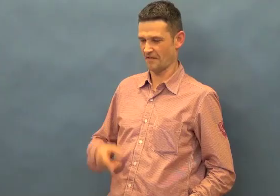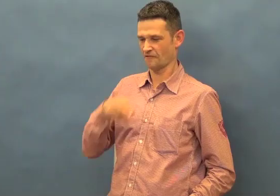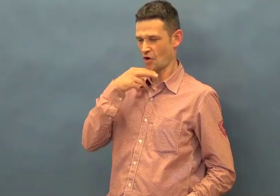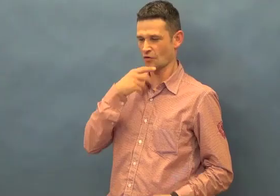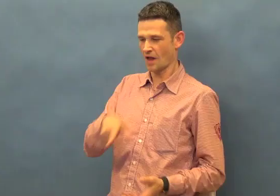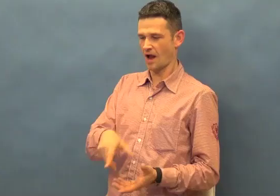Woda.